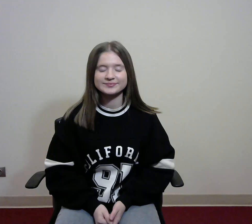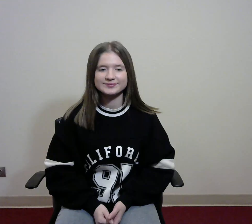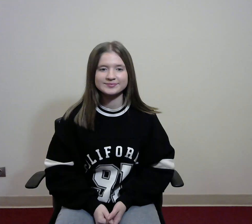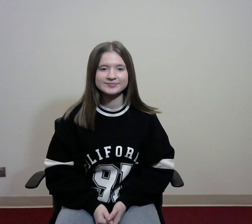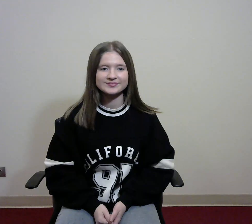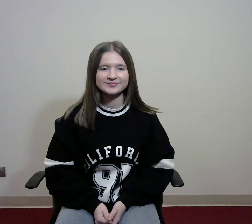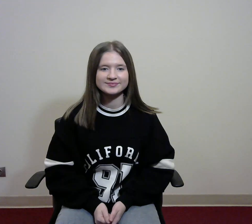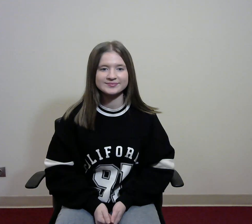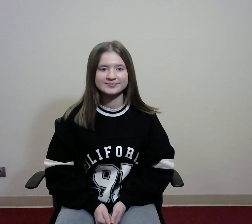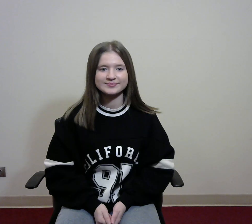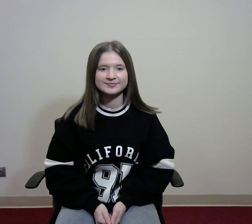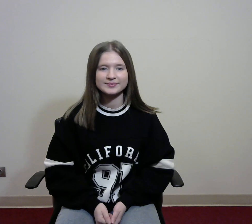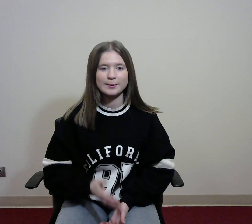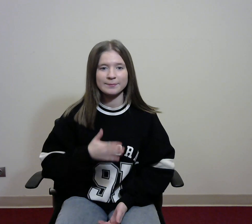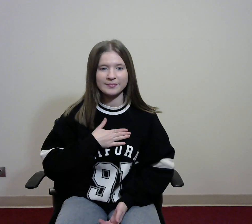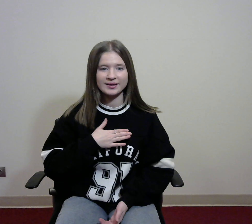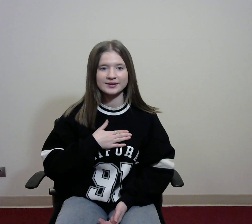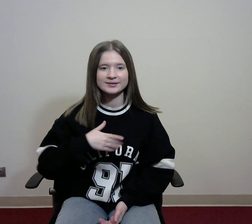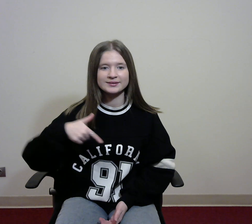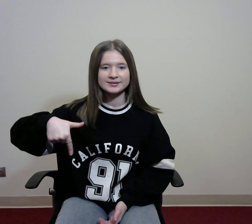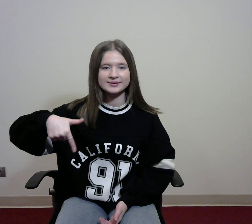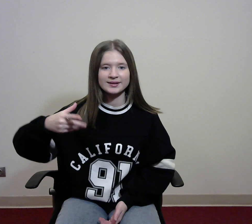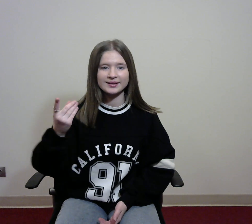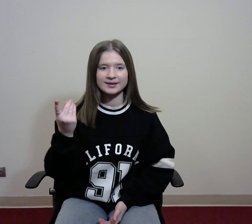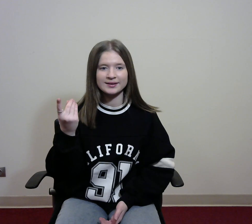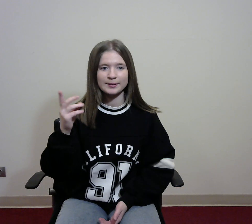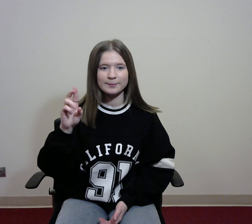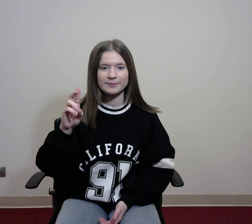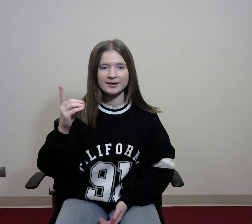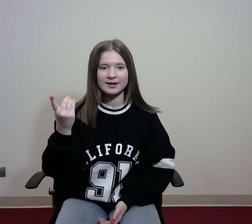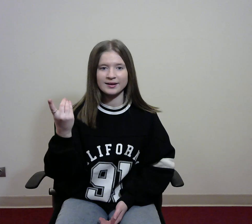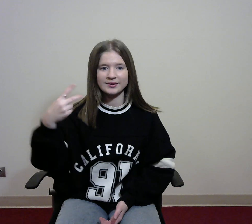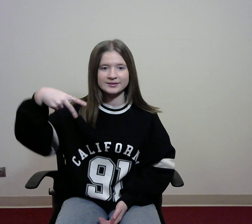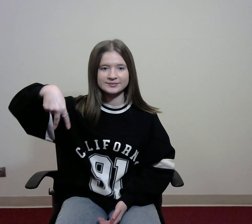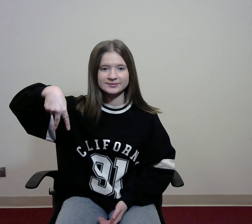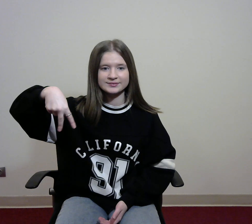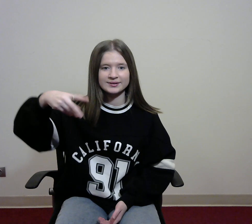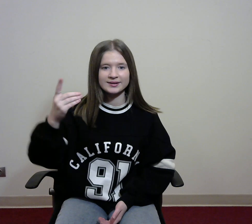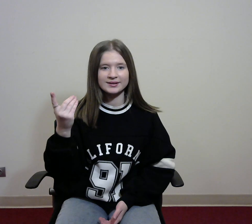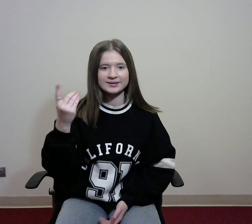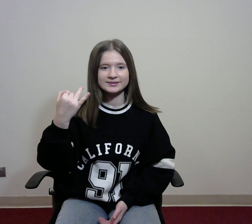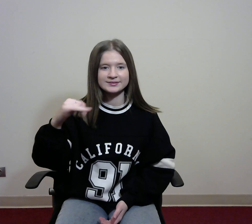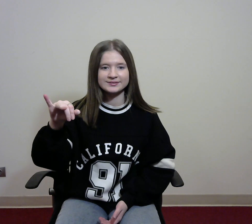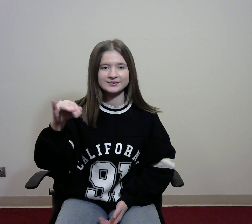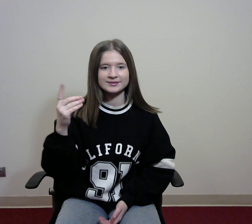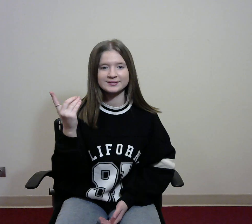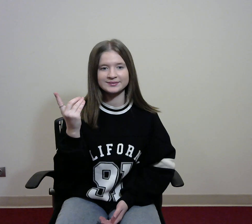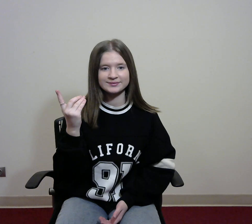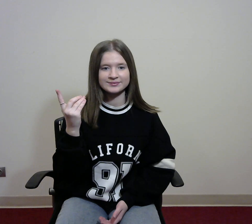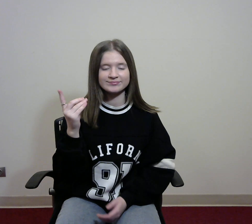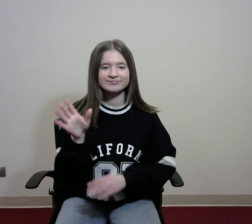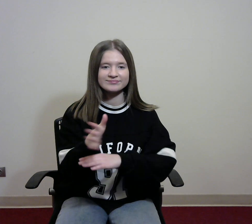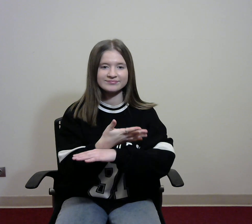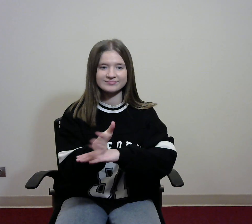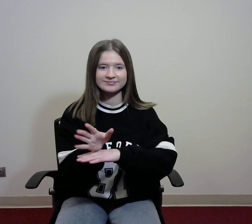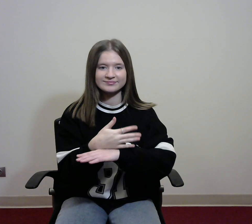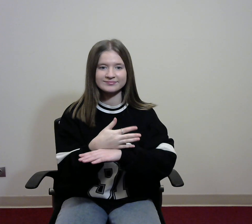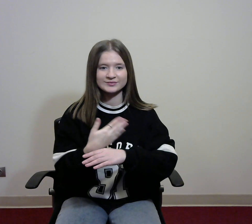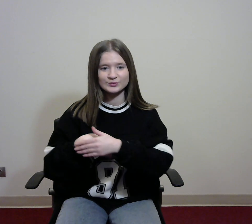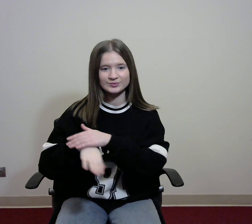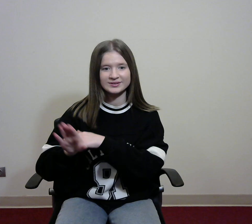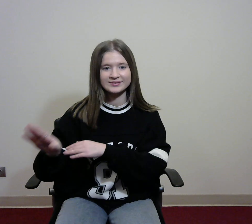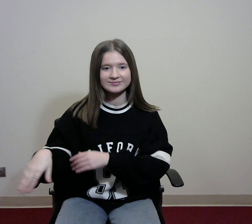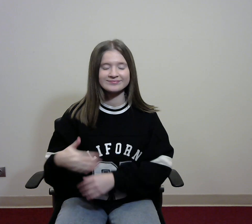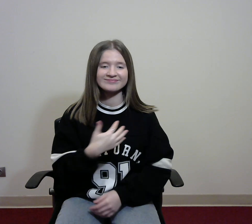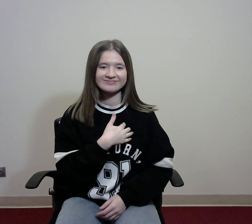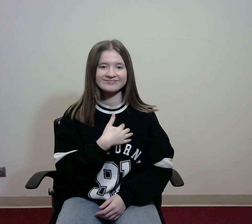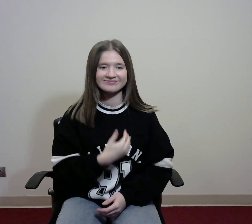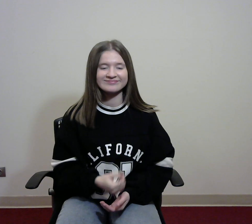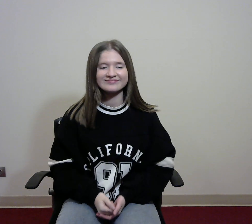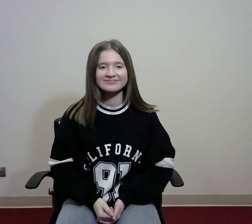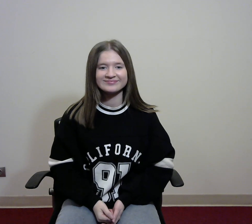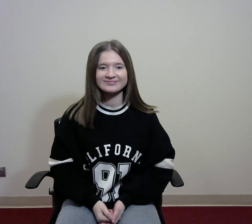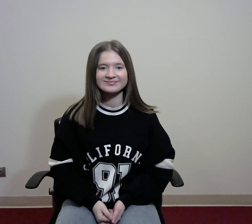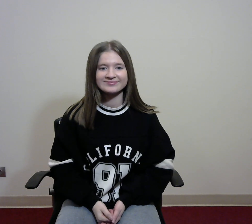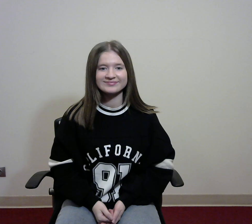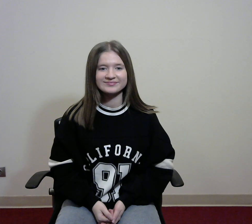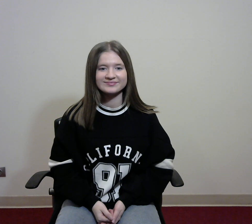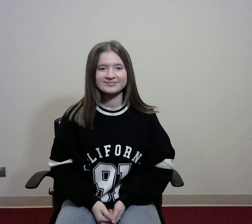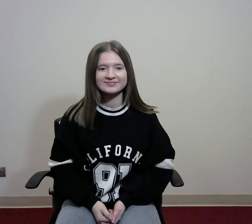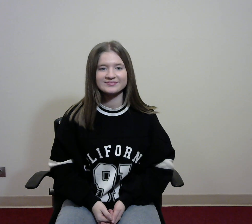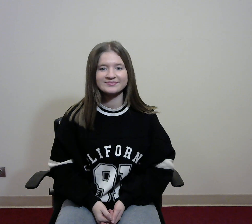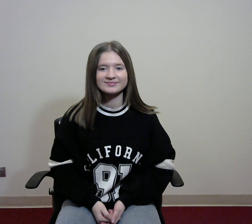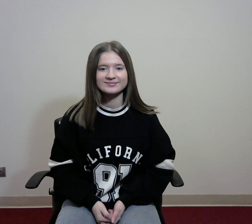Mən Qəbələyə gəzməyə getmək istəyirəm